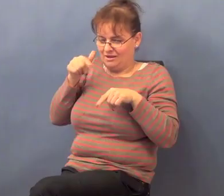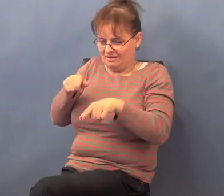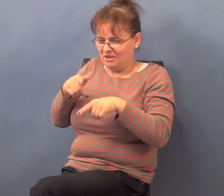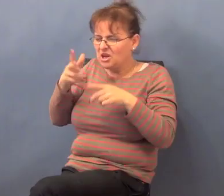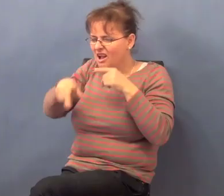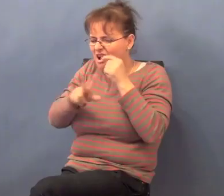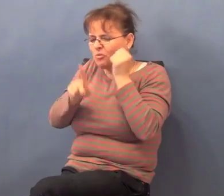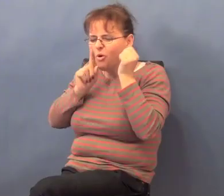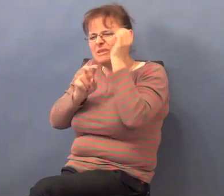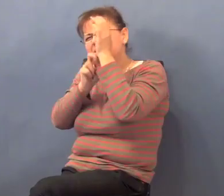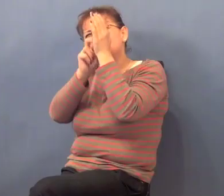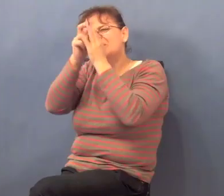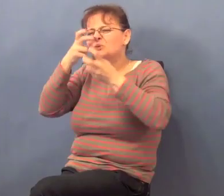Chłopiec wspina się na drzewo.